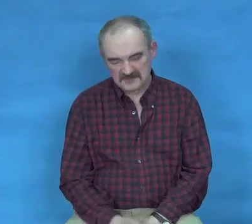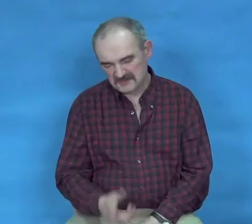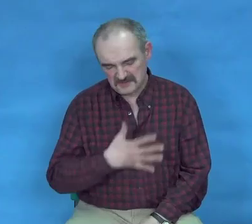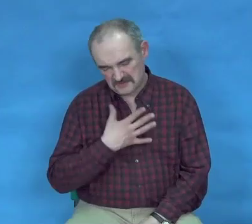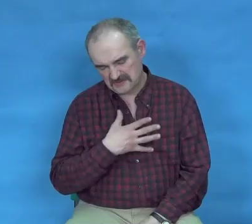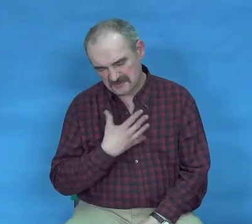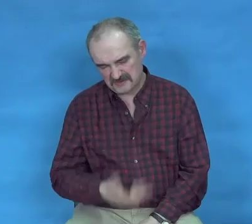Czuję...